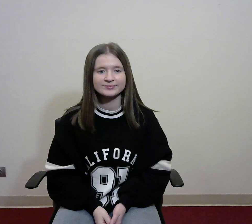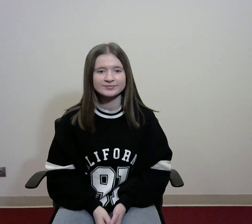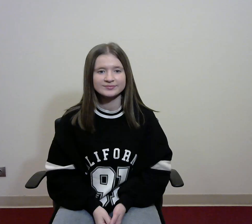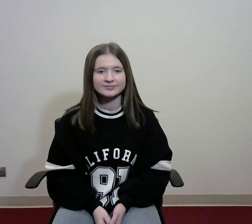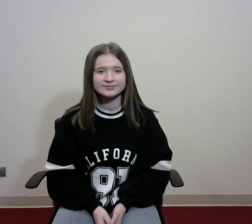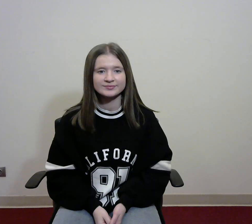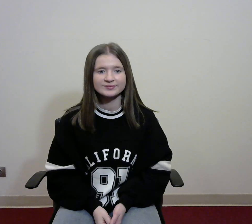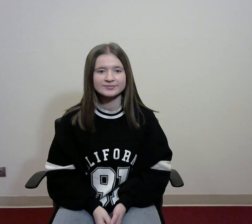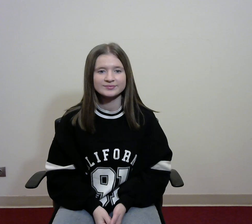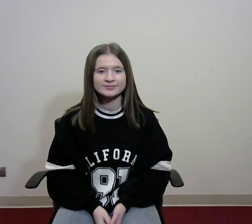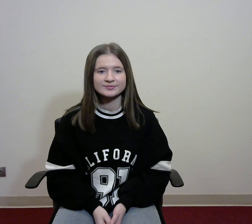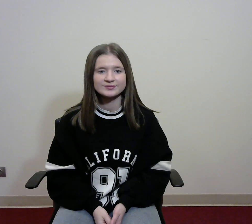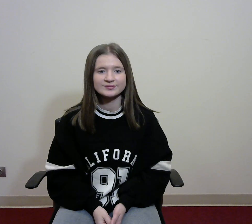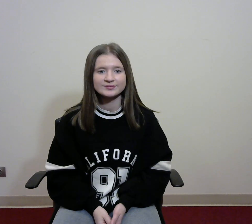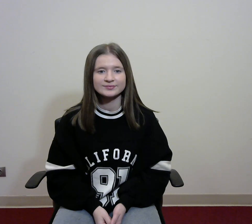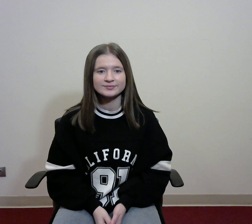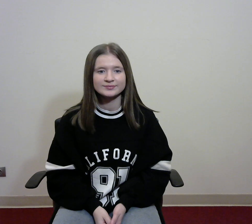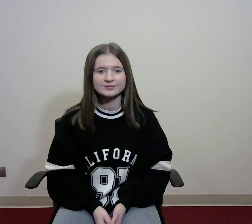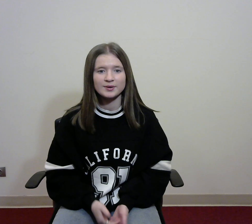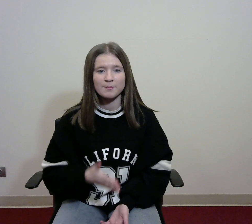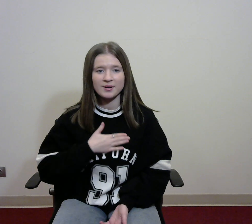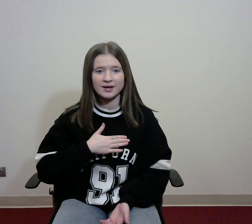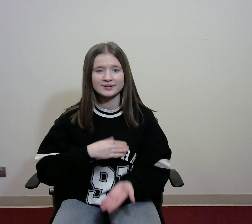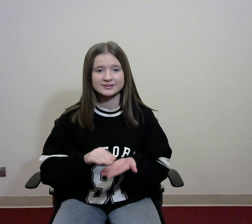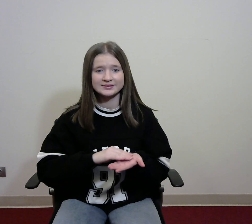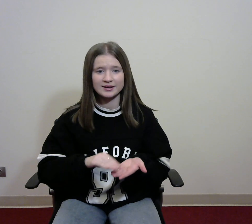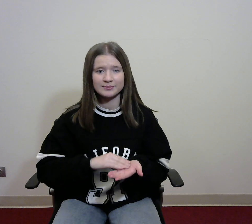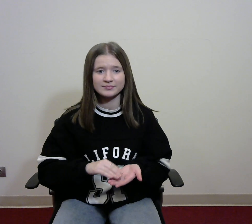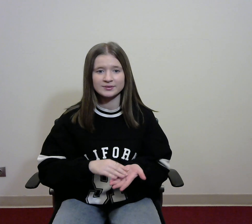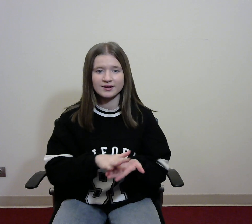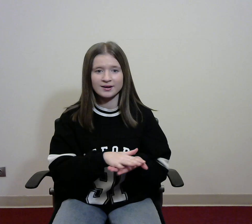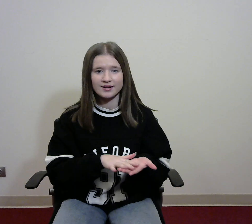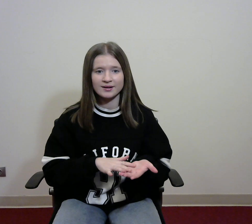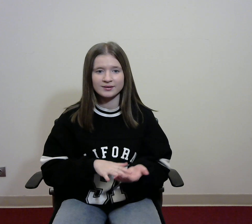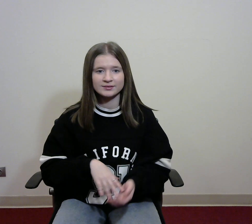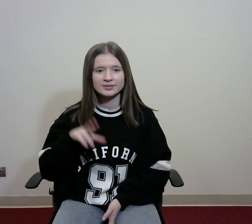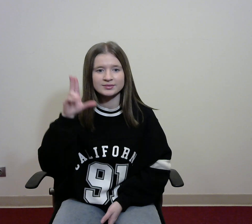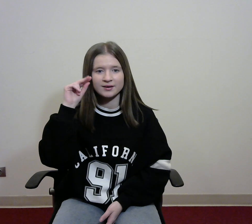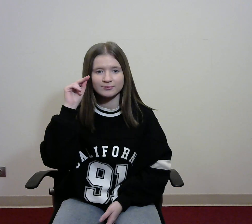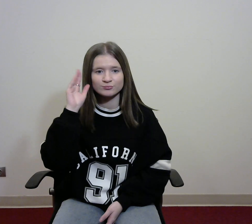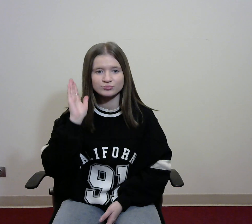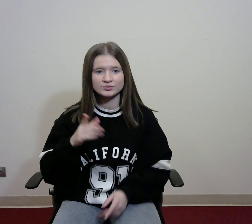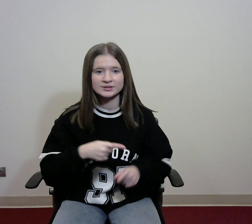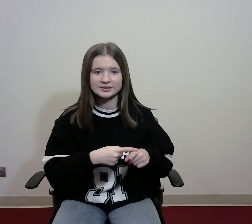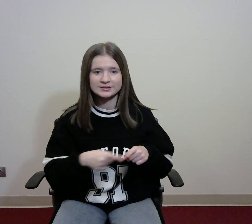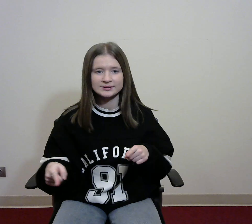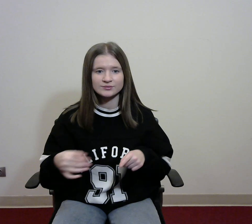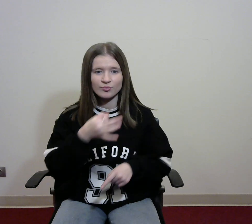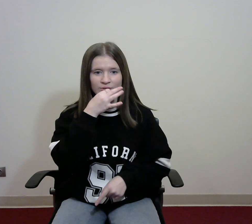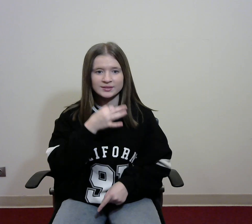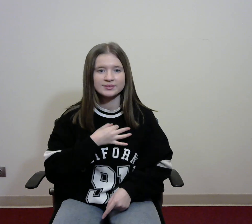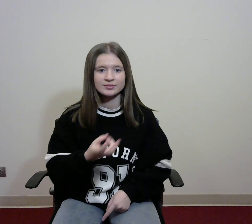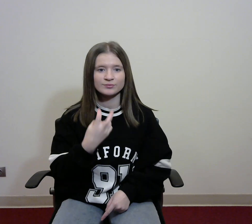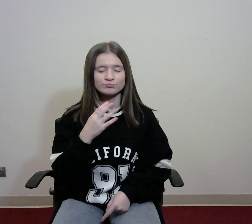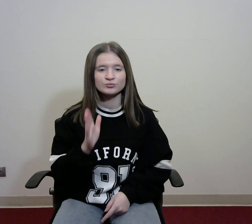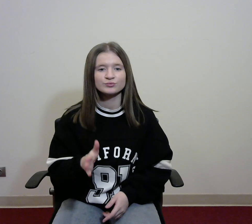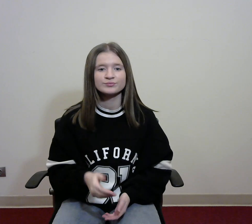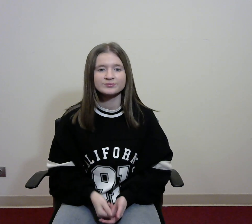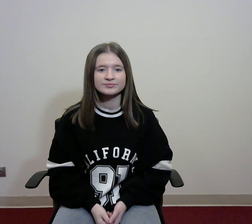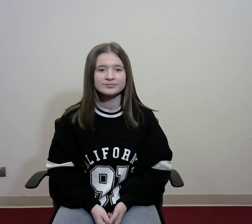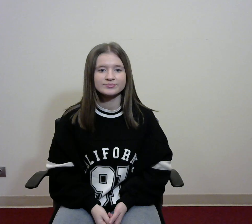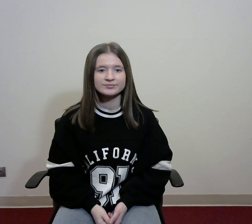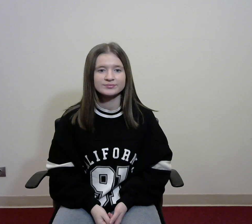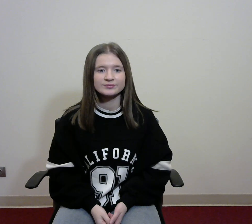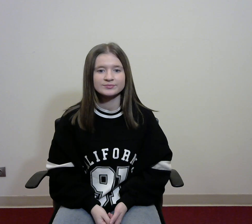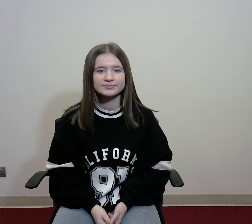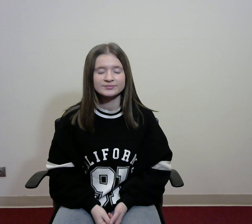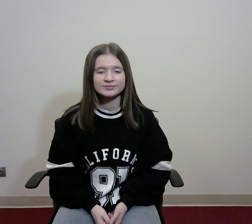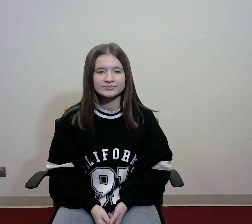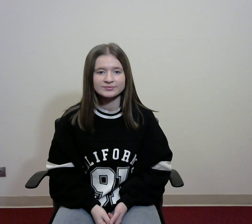Mənim yazdığım ərizəyə hansı müddətdə cavab gələcək?